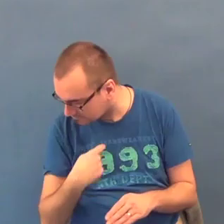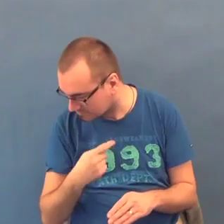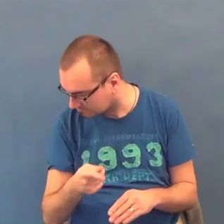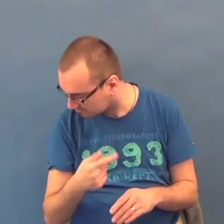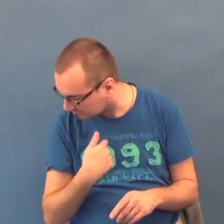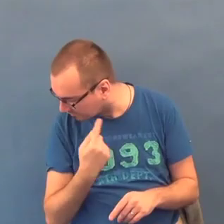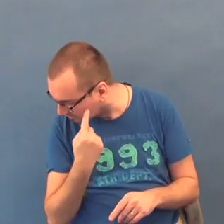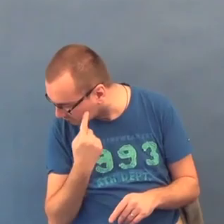Ja myślę...